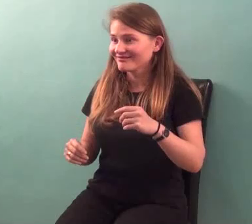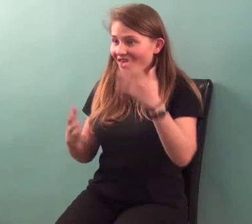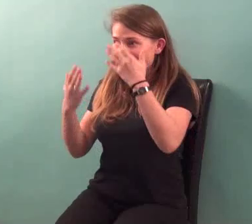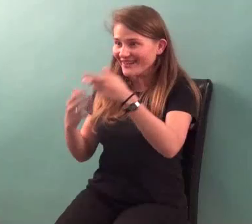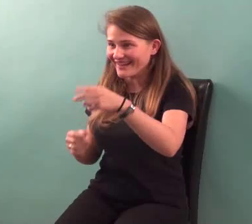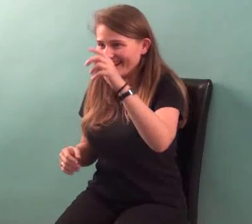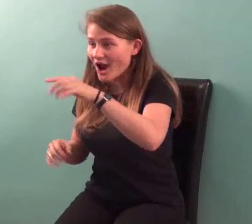Pomieszało ci się.